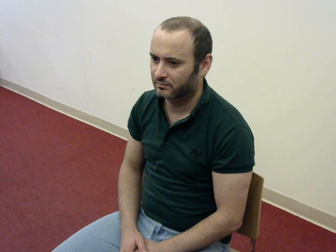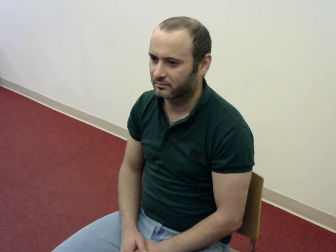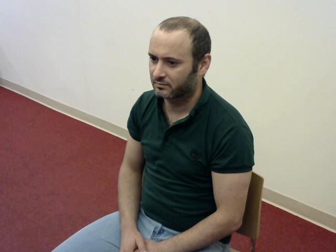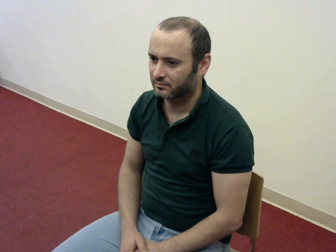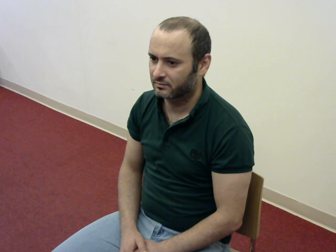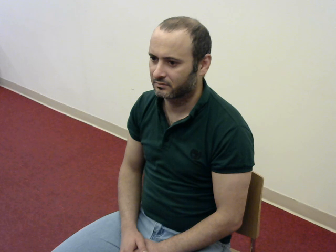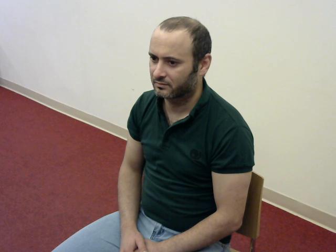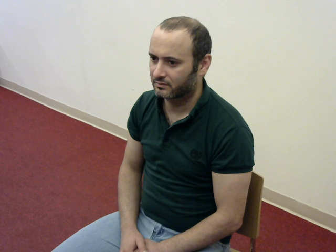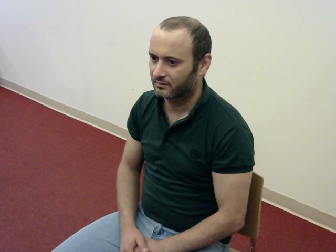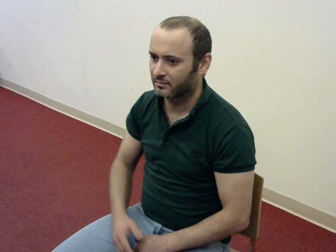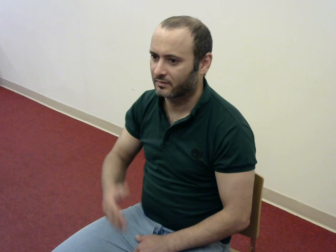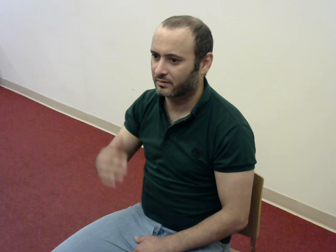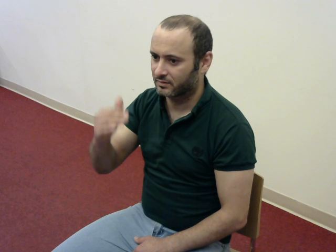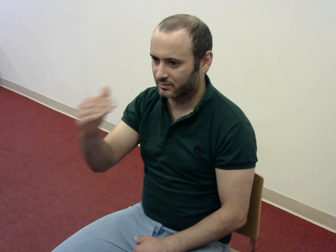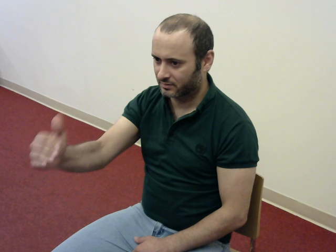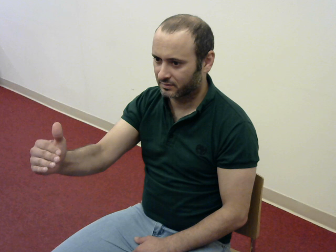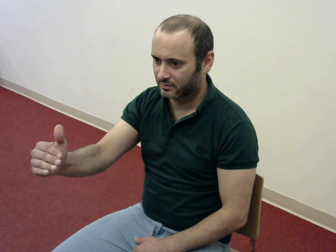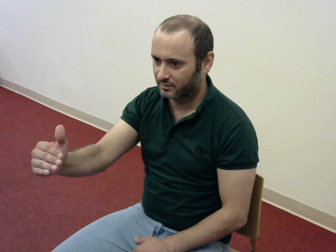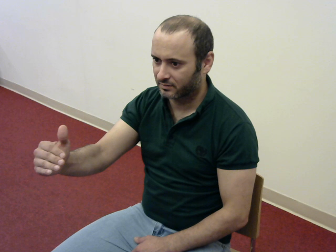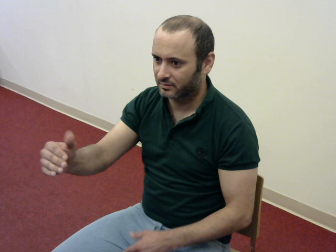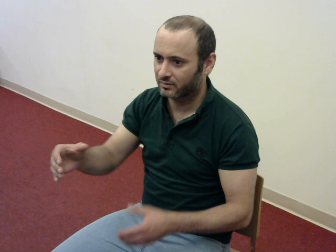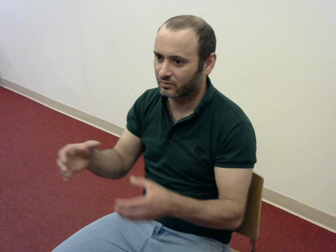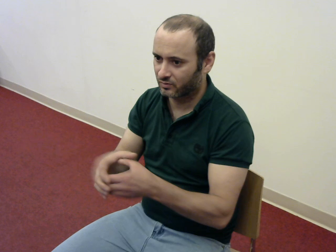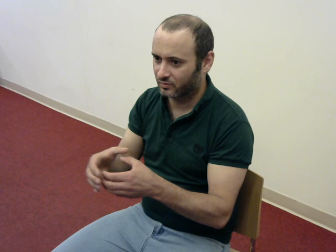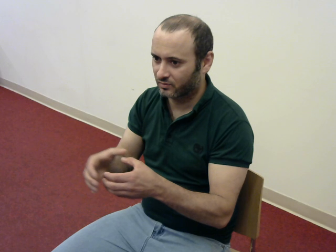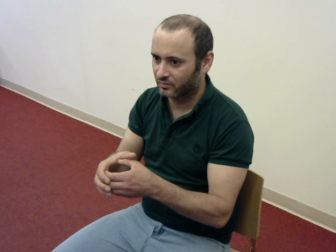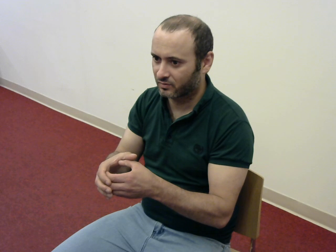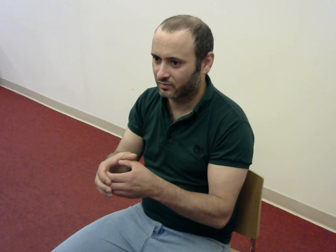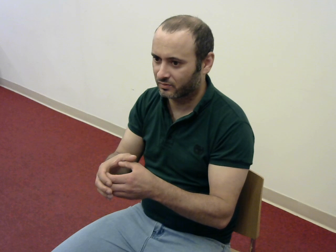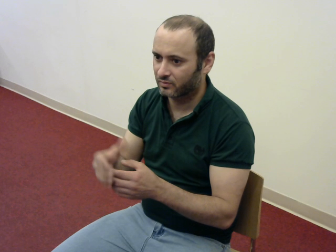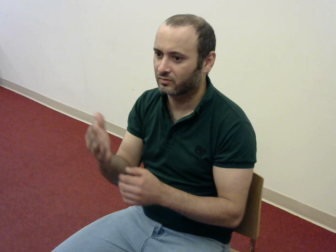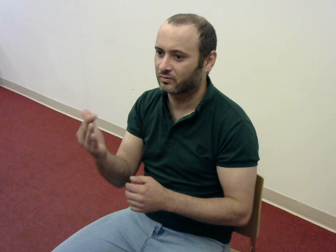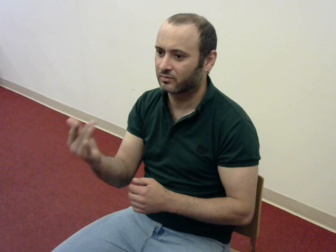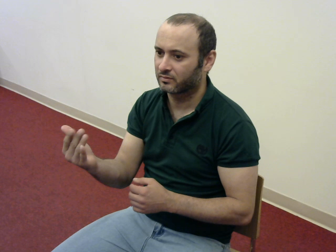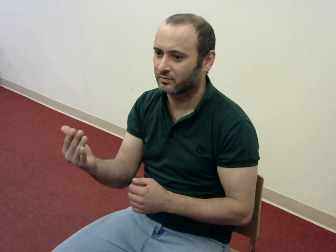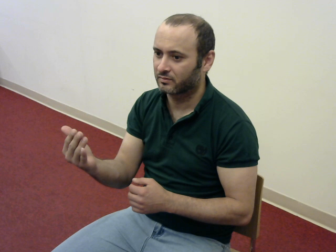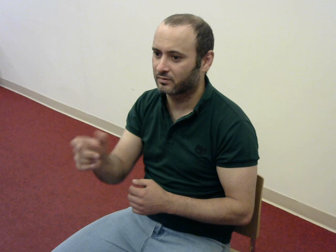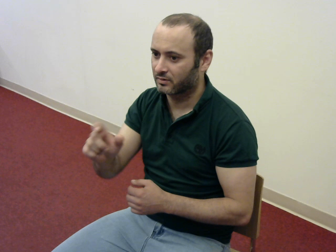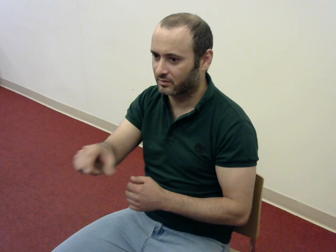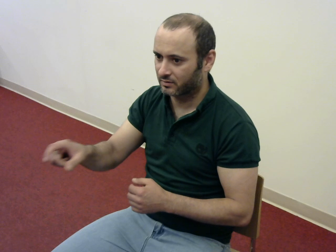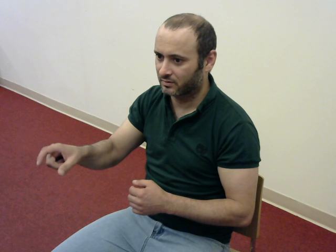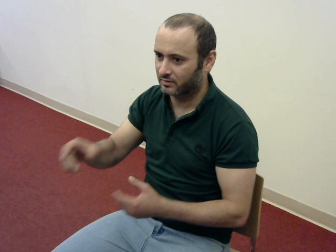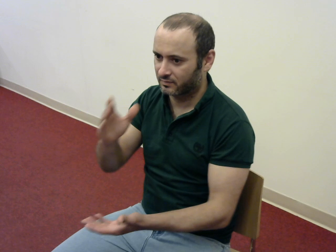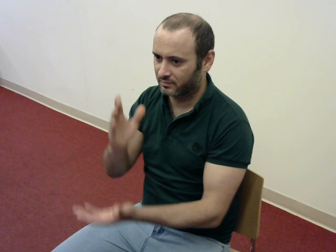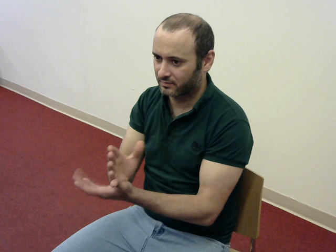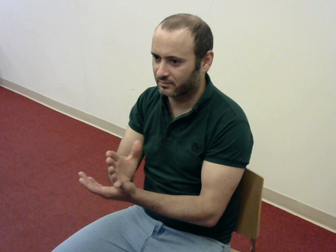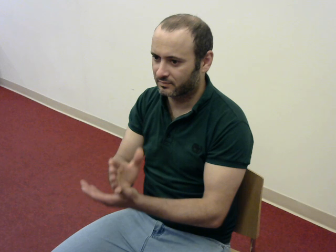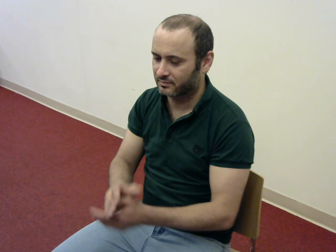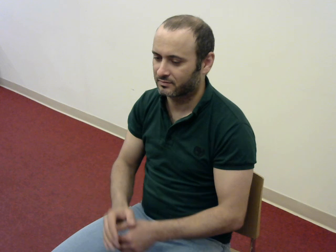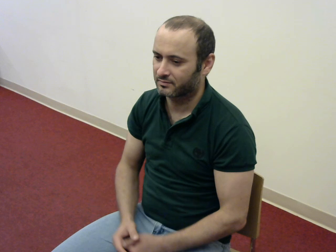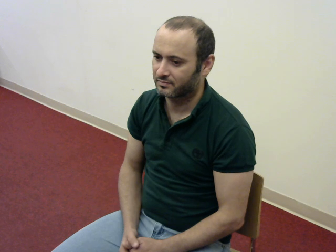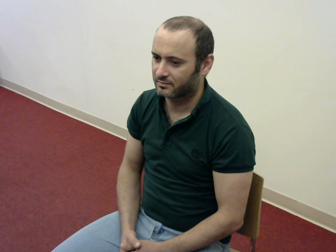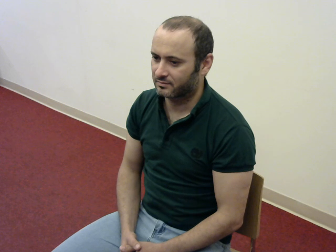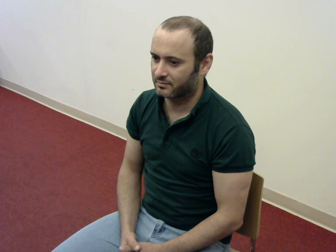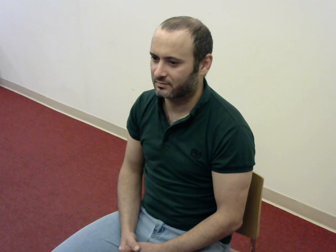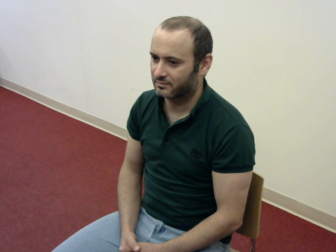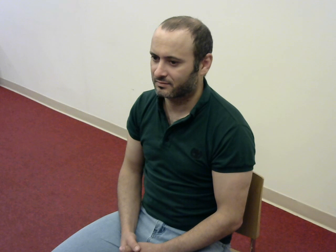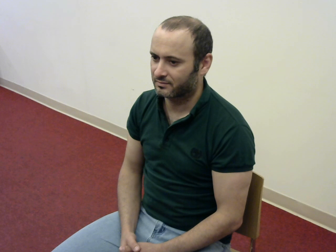Sizin komandada neçə nəfər var?